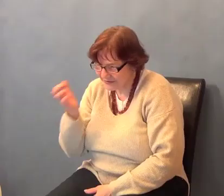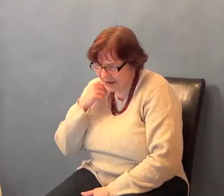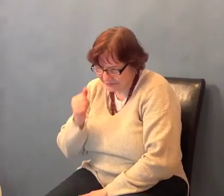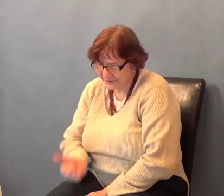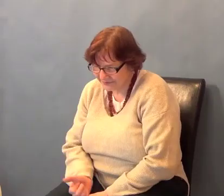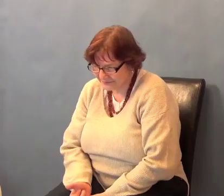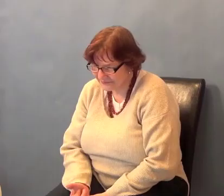Jabłko, tak.